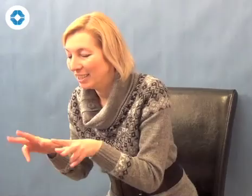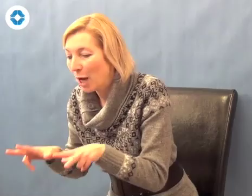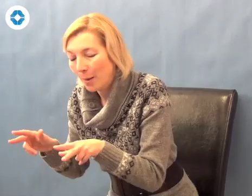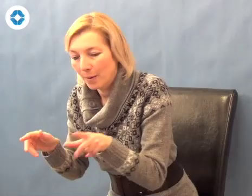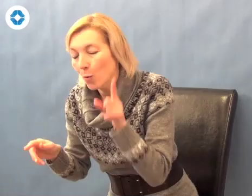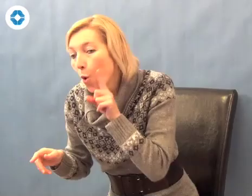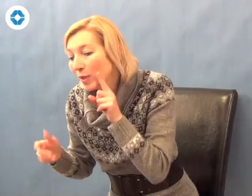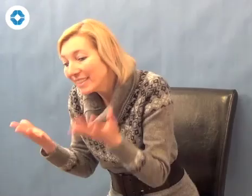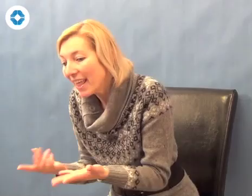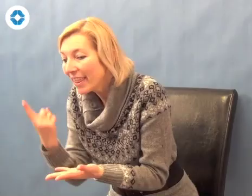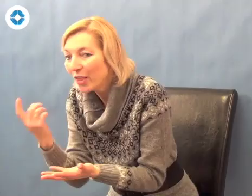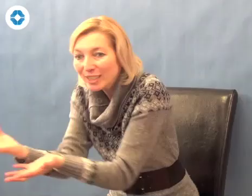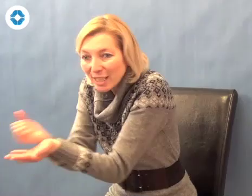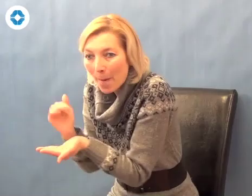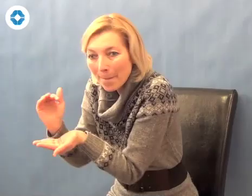Chłopiec chciał zabrać jedną małą żabę.